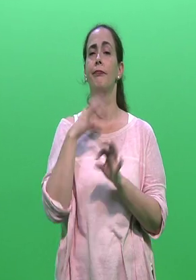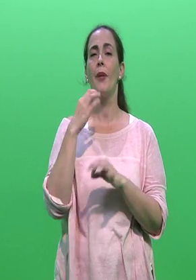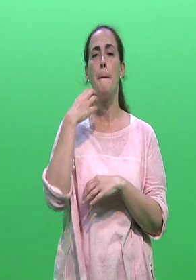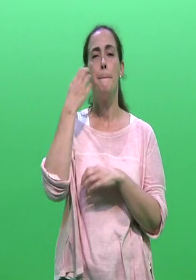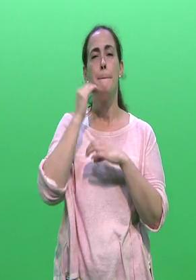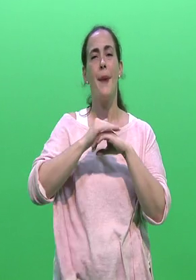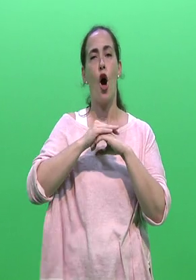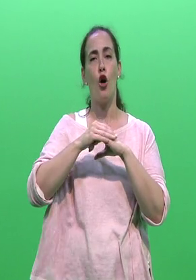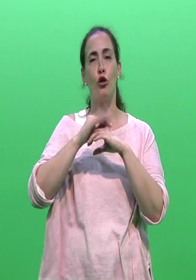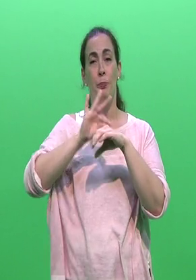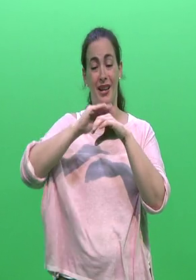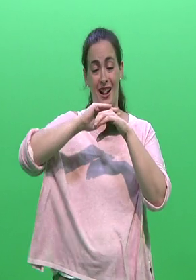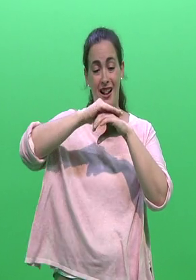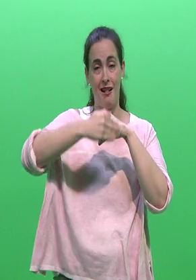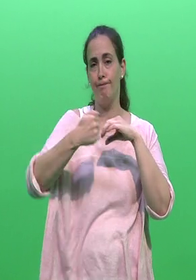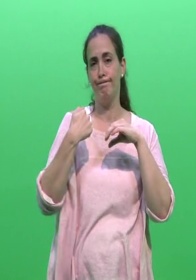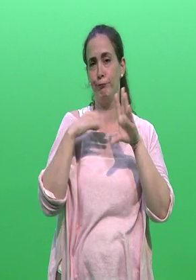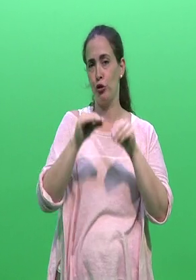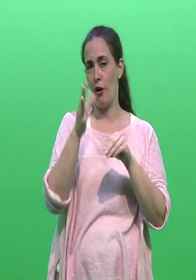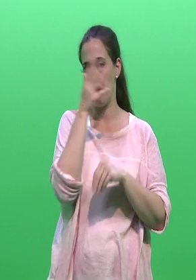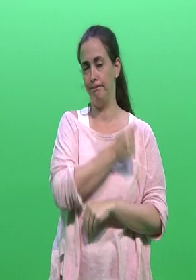No puc tocar la pell del préssec.